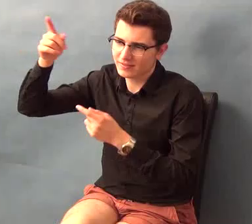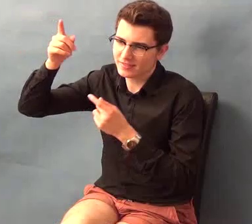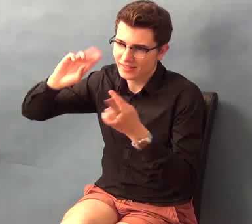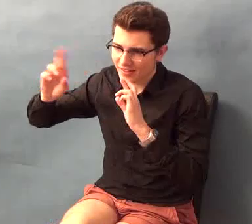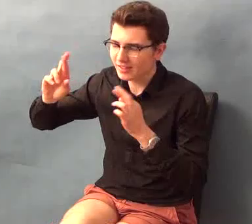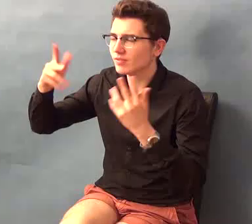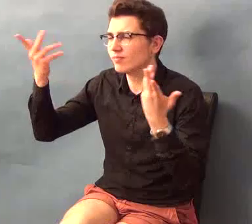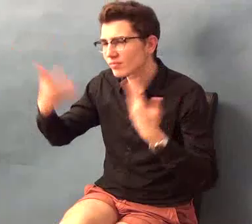Alarm się skończył.